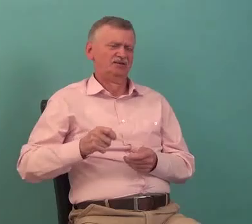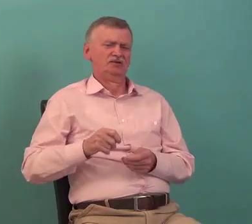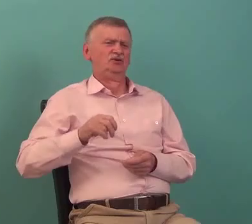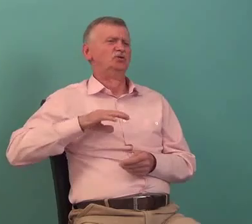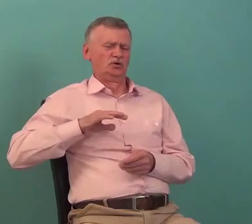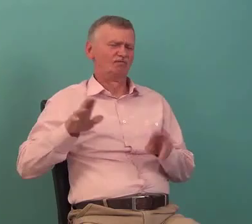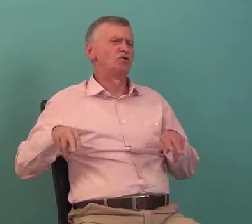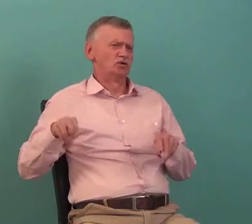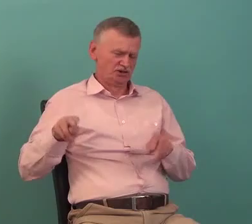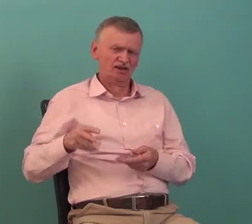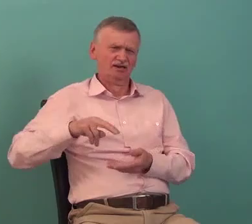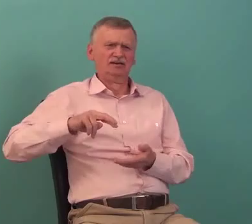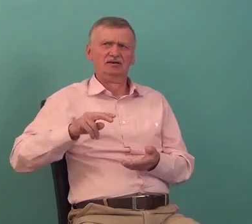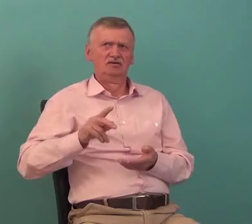Wnuczka... nie...